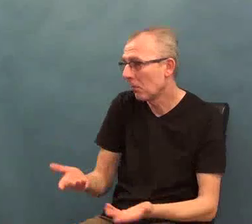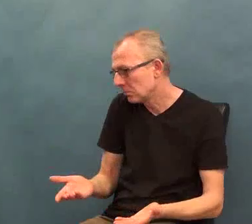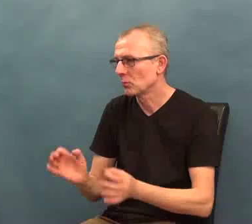OK.